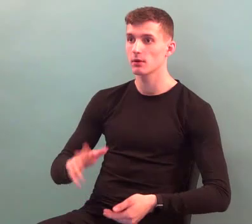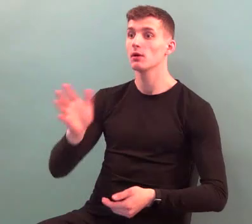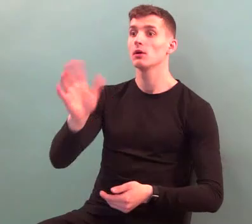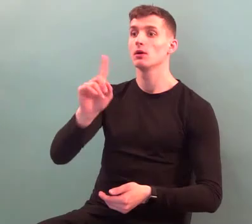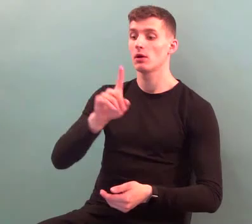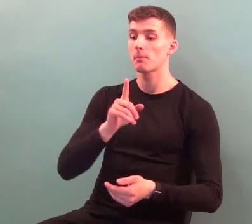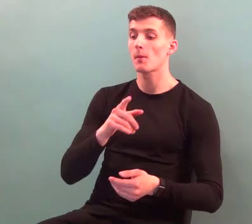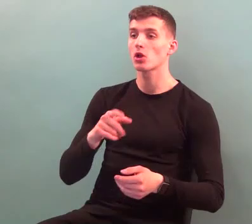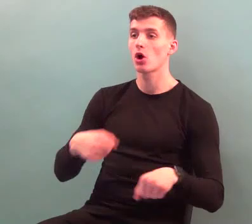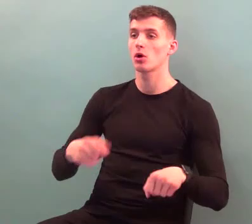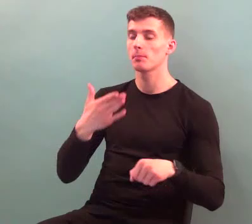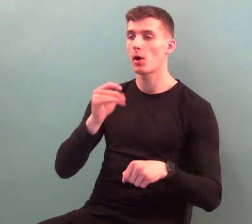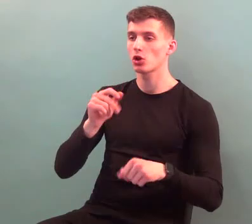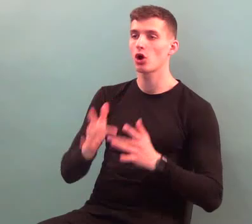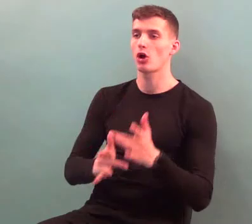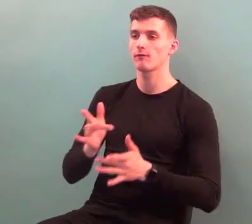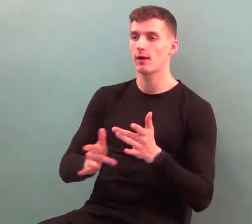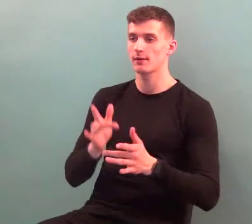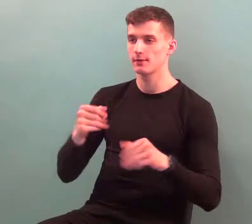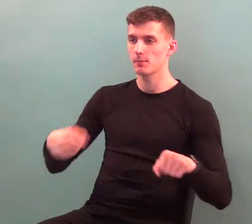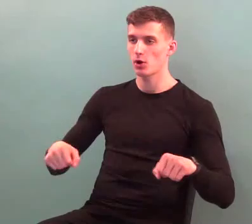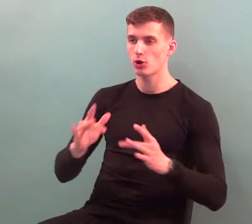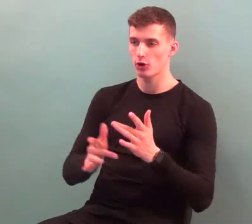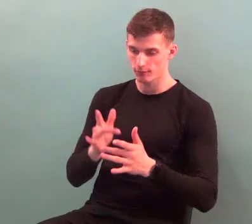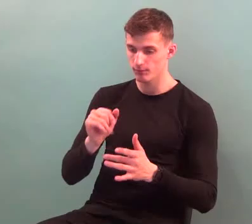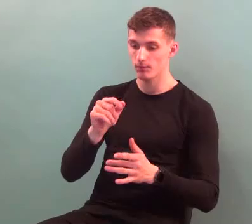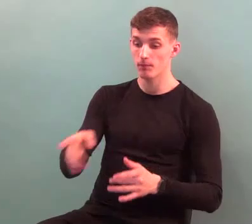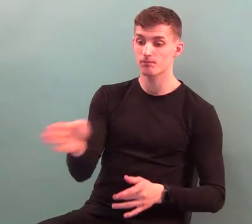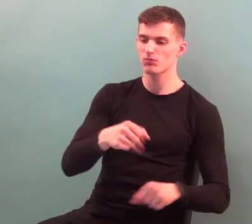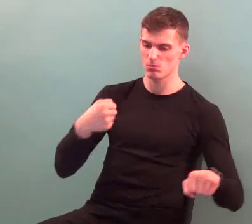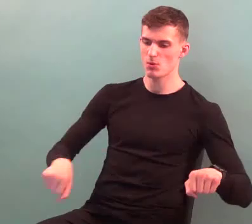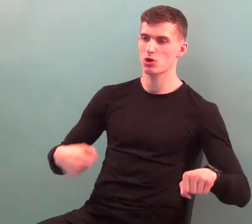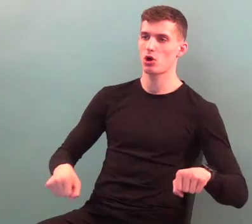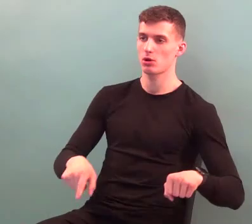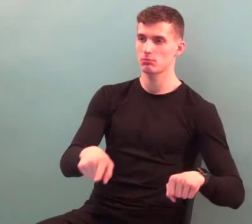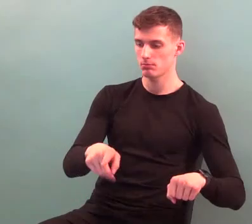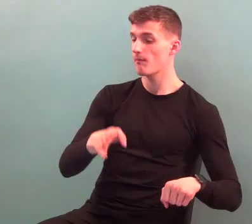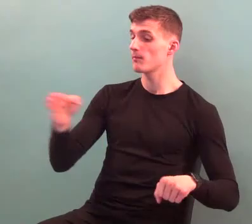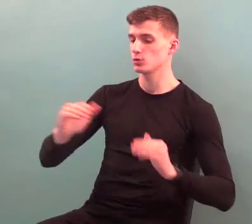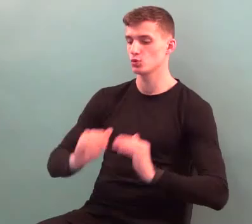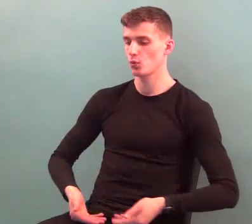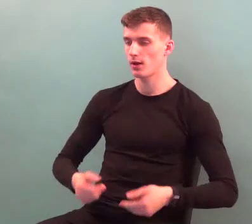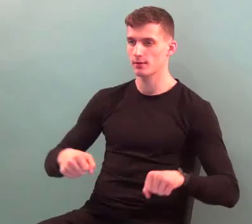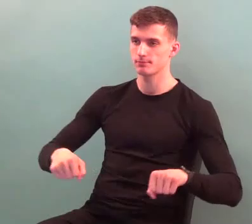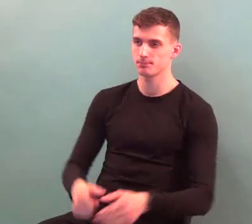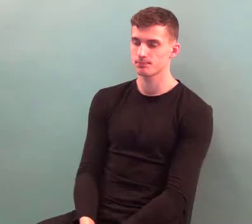Nie, motorower, po lewej stronie jest motor, a po prawej stronie jest skuter.